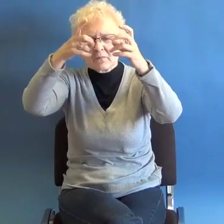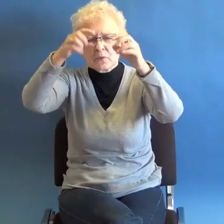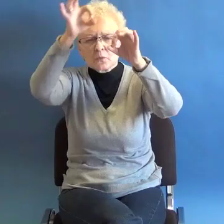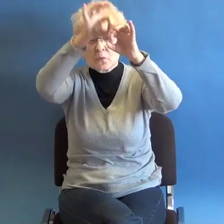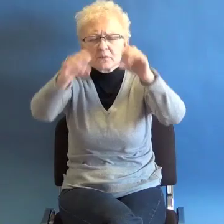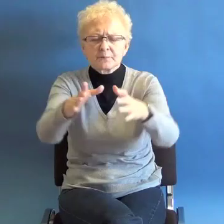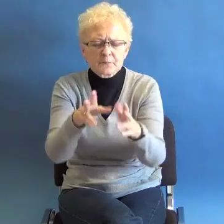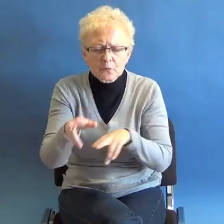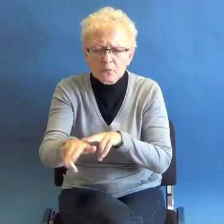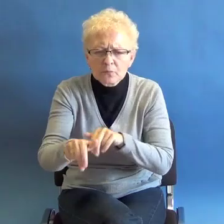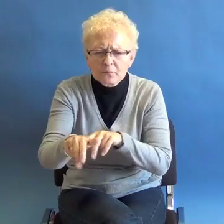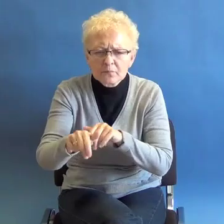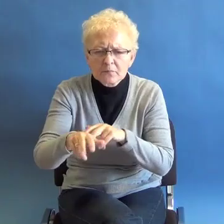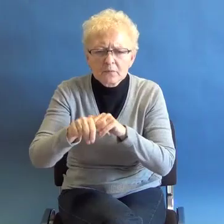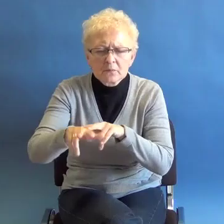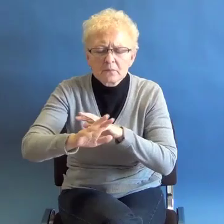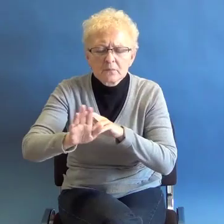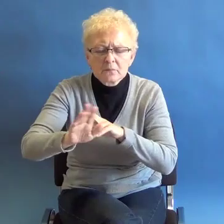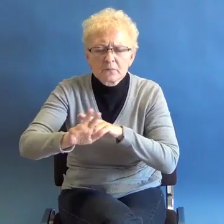Taki miał znak migowy... nie...